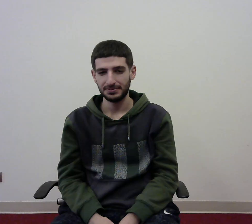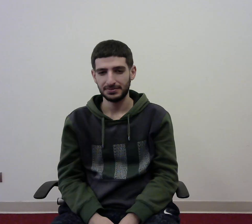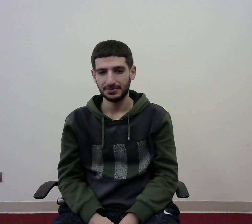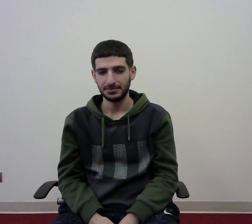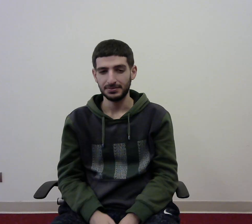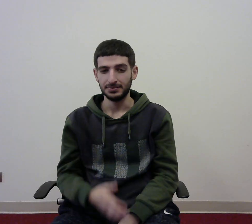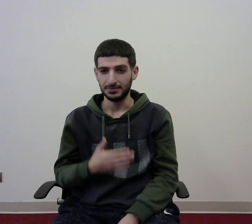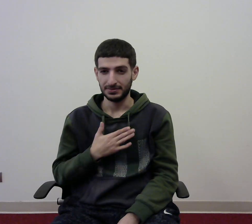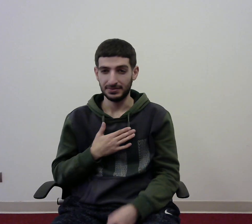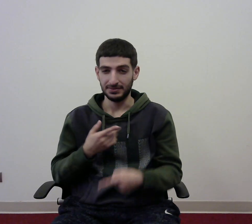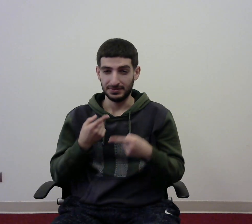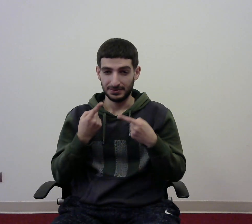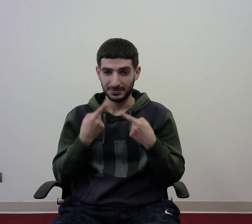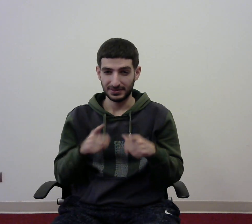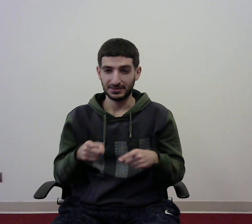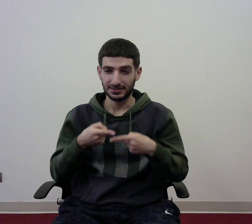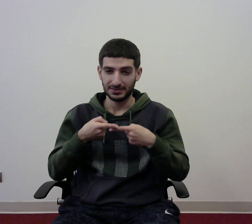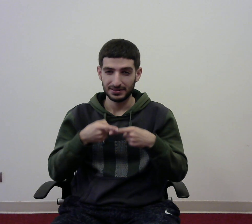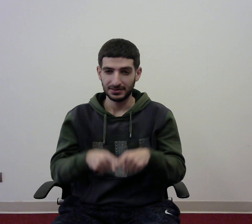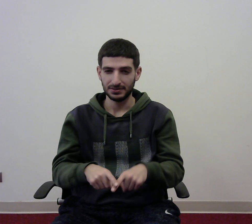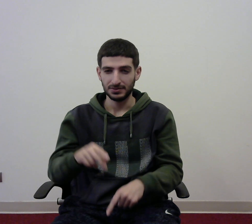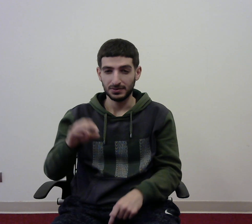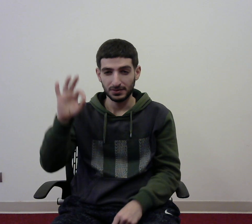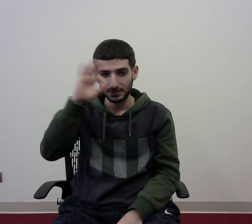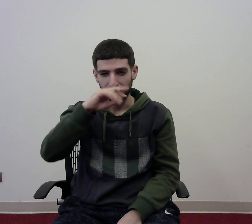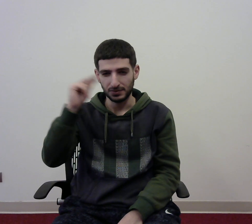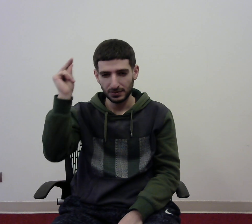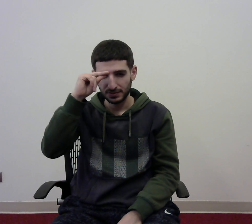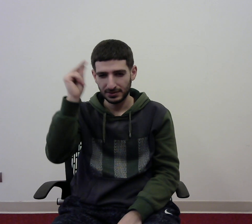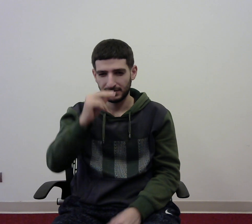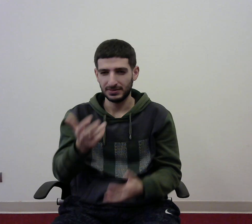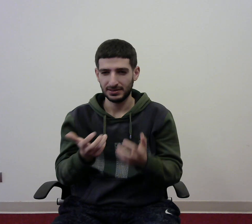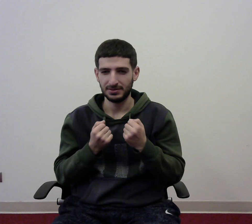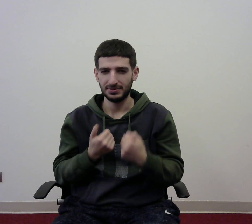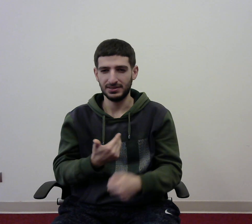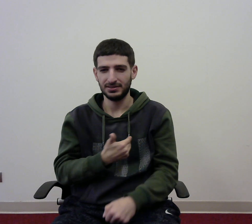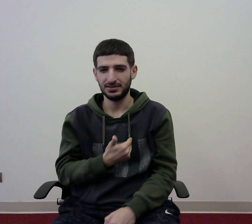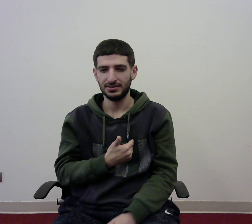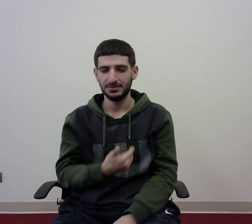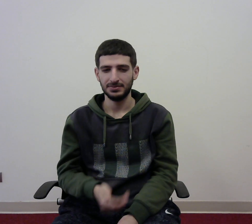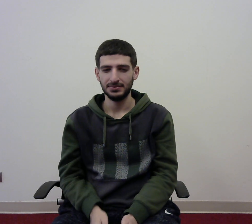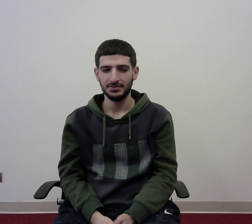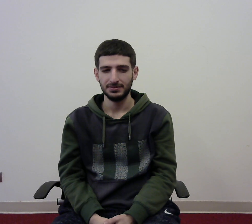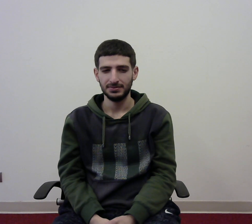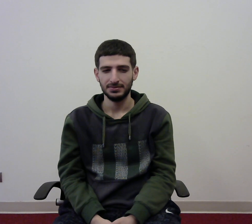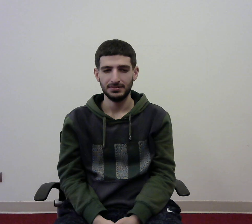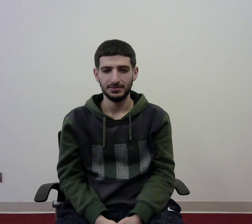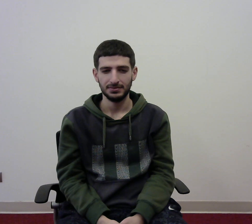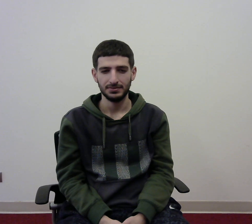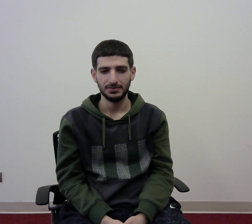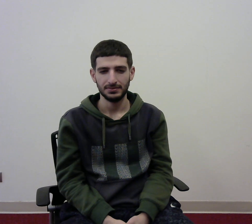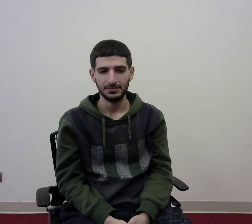Mən fərqli ixtisas üzrə təhsil almaq istəyirəm